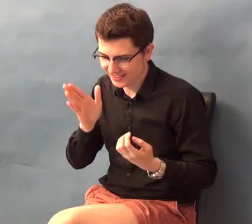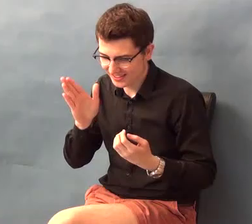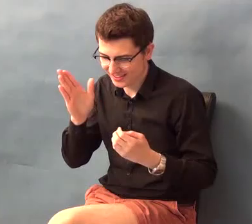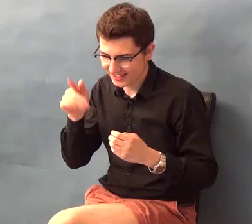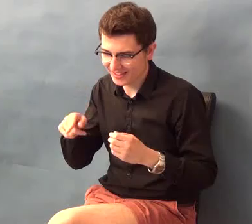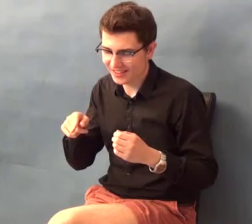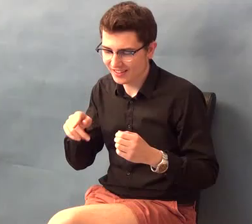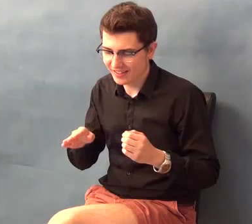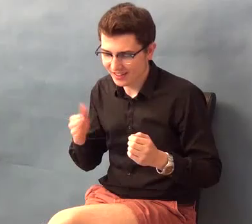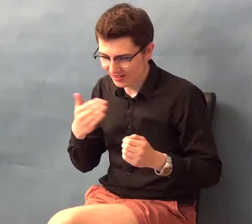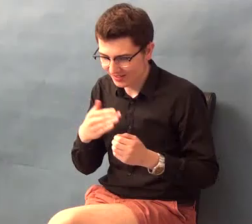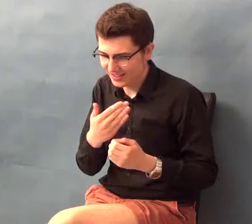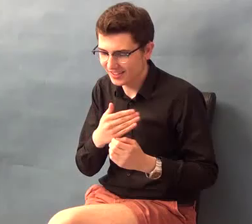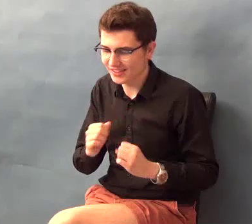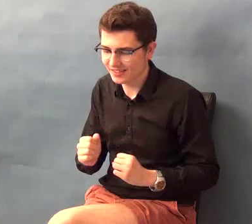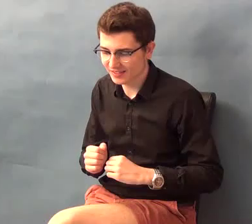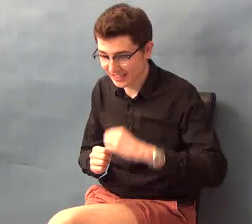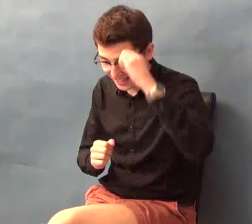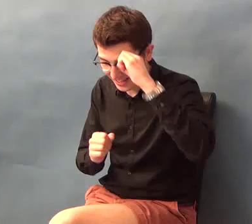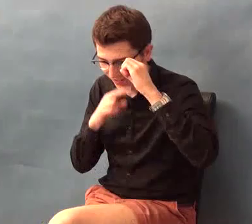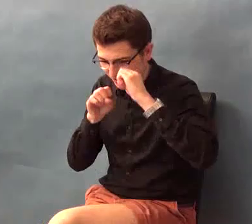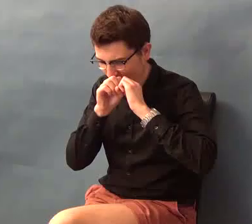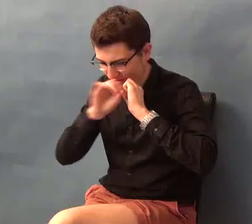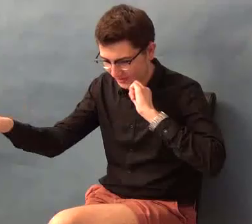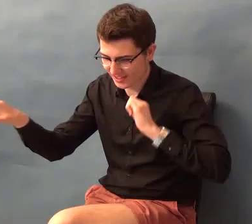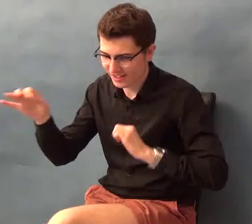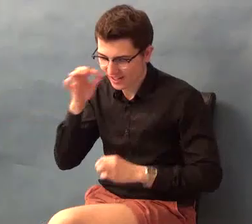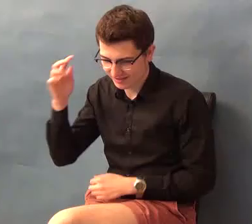Potem ryba wynurza się z wody i pluje na kota.